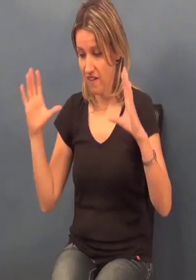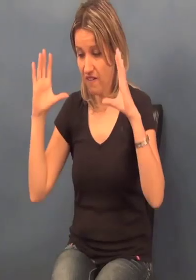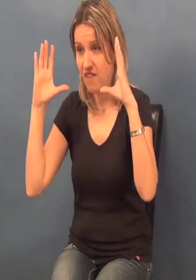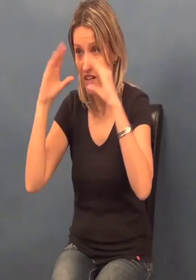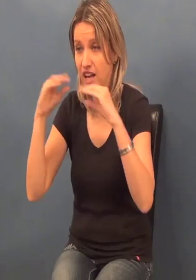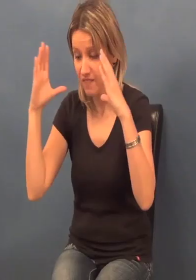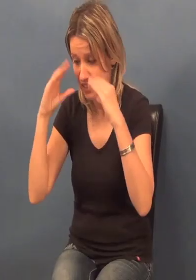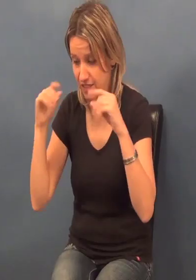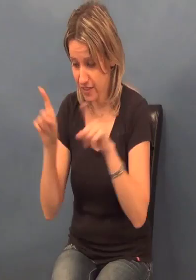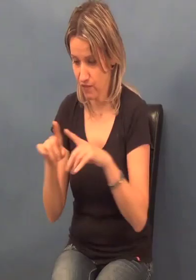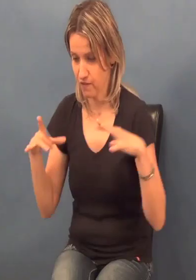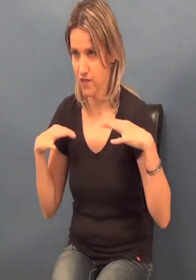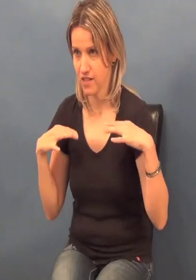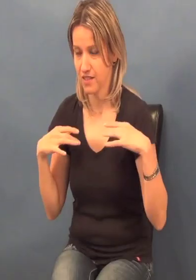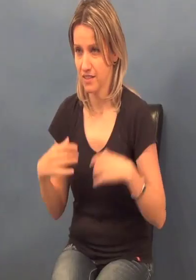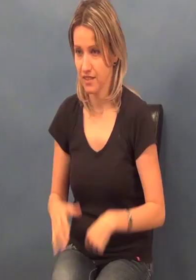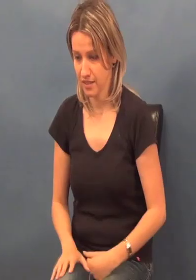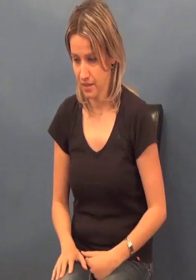Wieczorem... wieczorem też mam wolne.